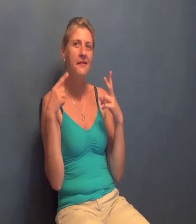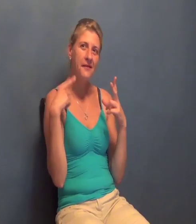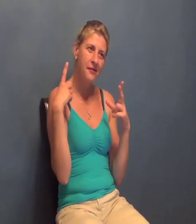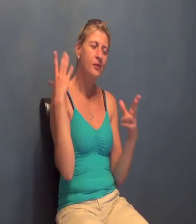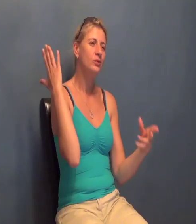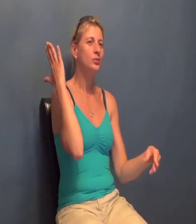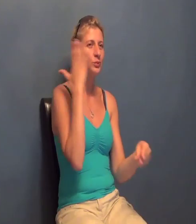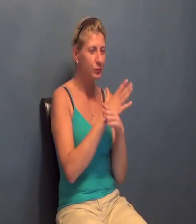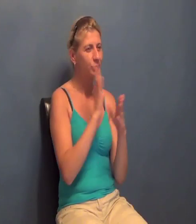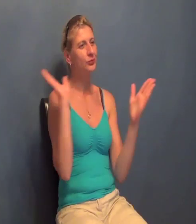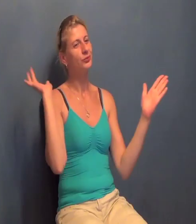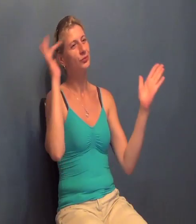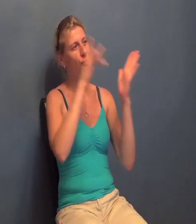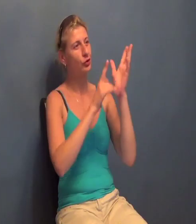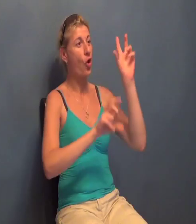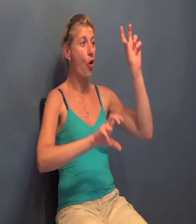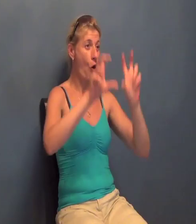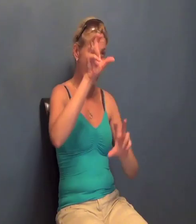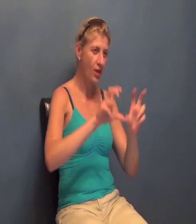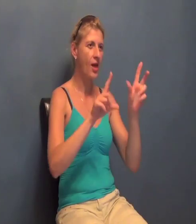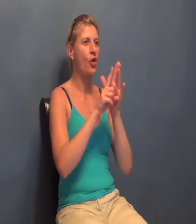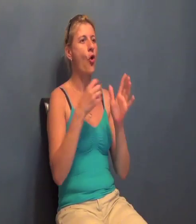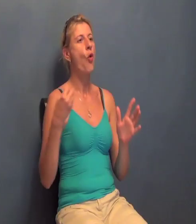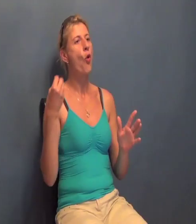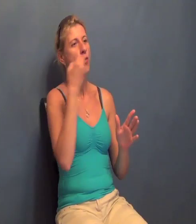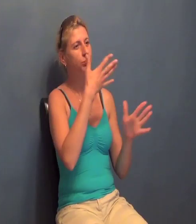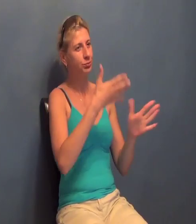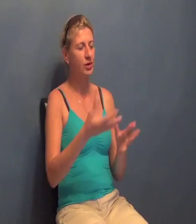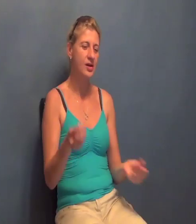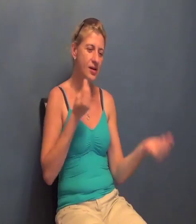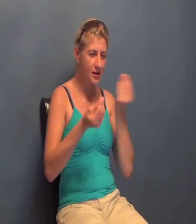Kończą, docierają do hotelu na obiad, jedzą.